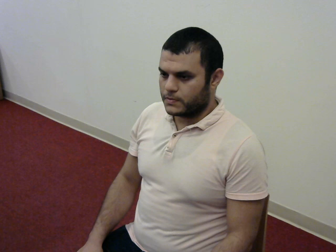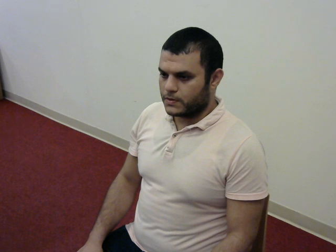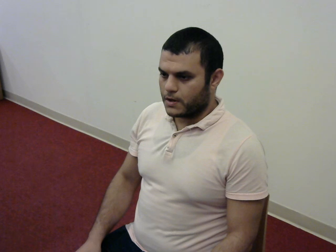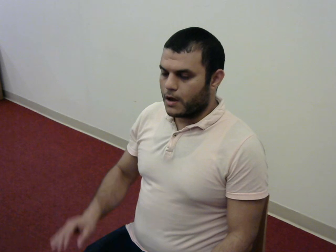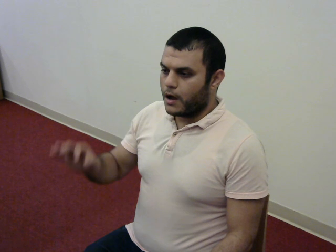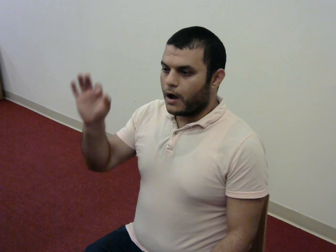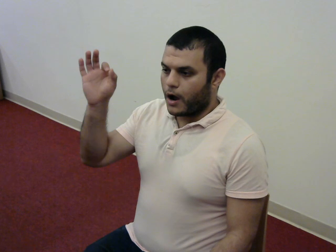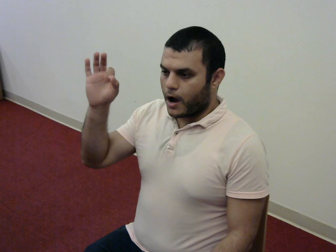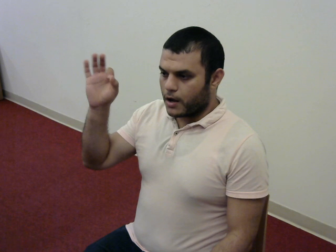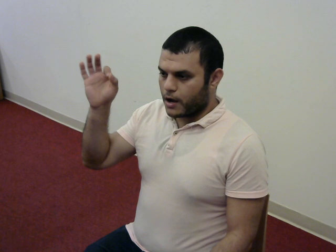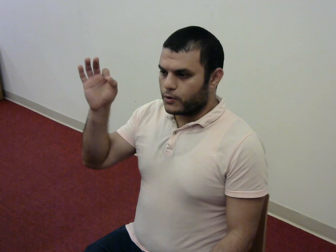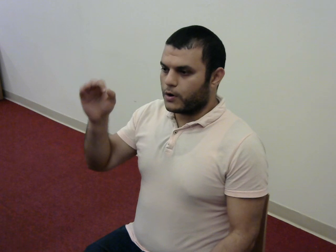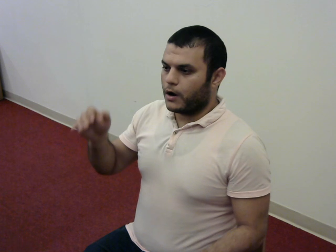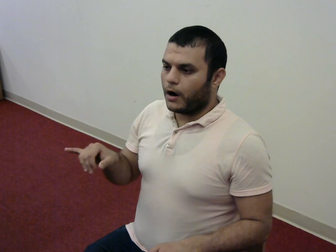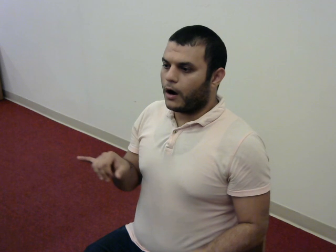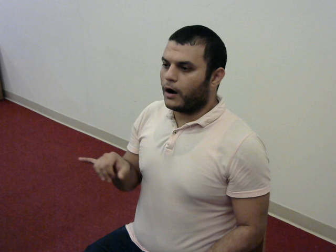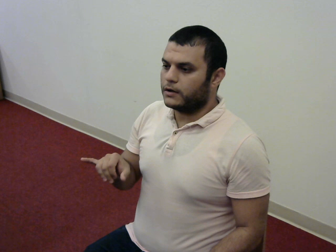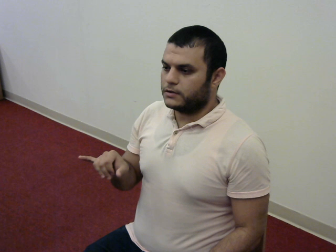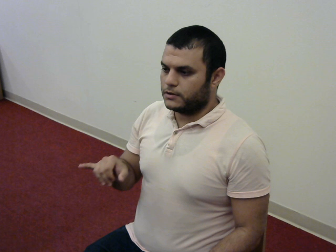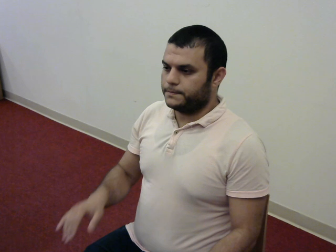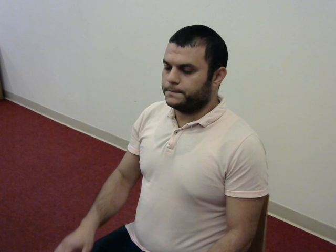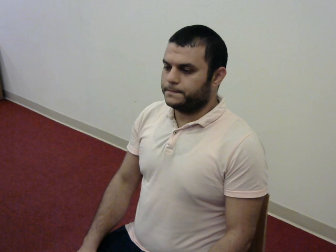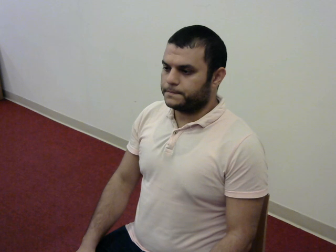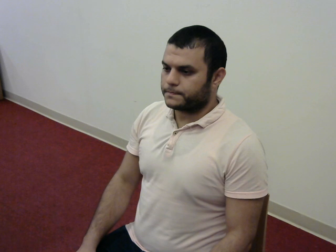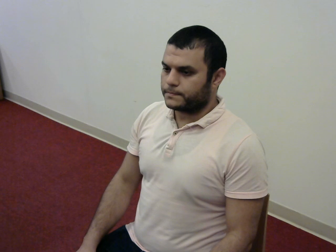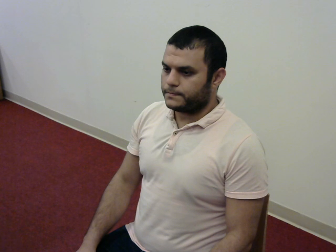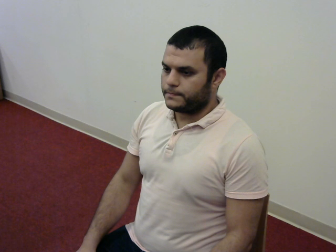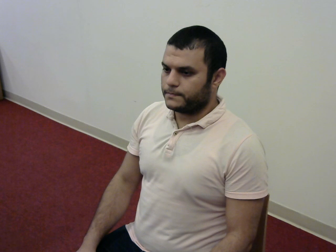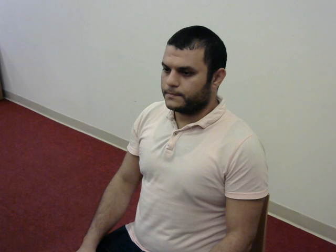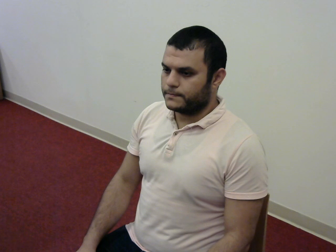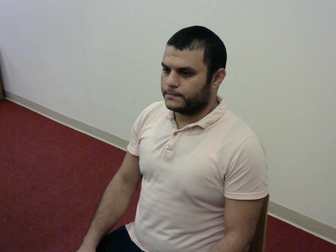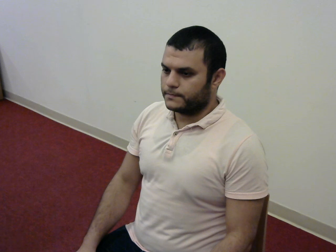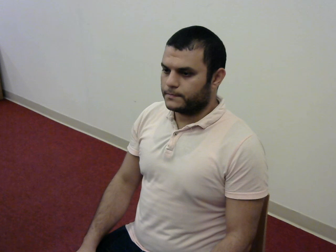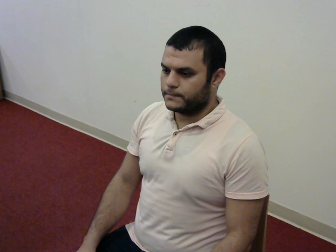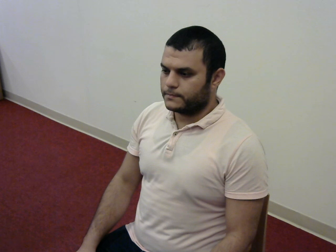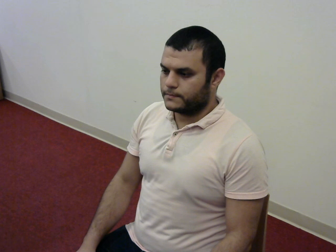Ayaqyolu hardadır?